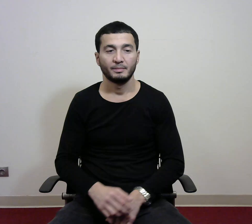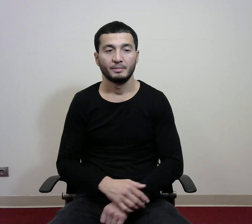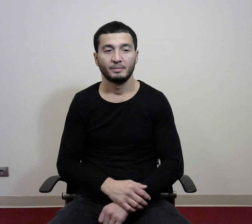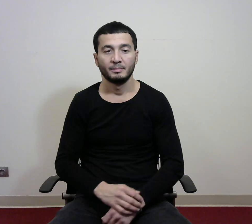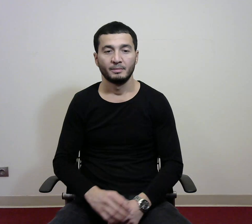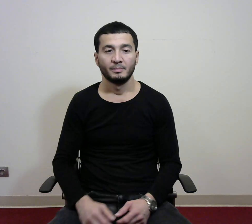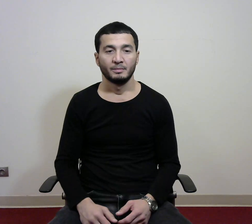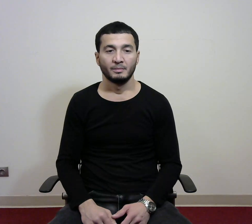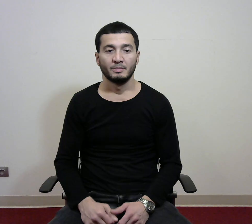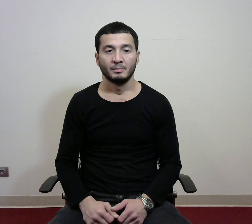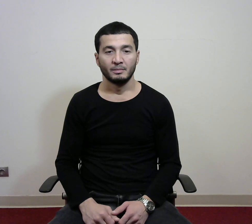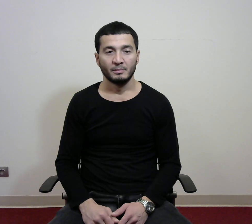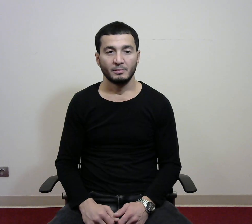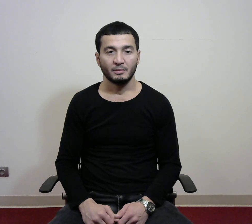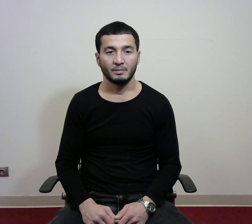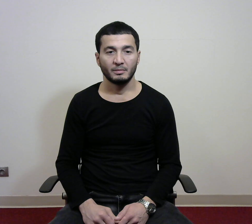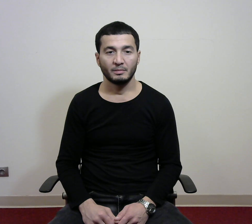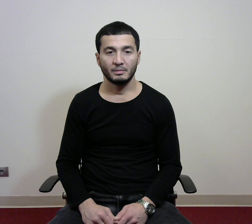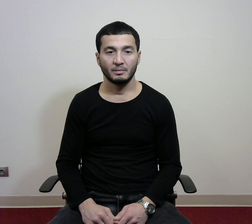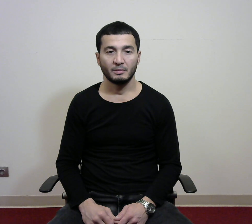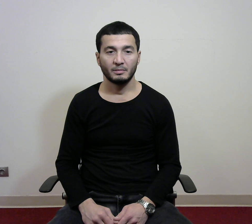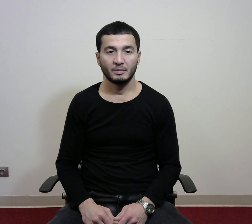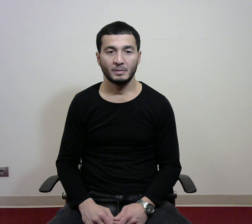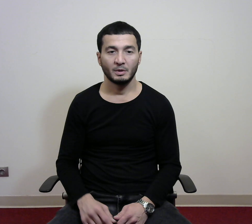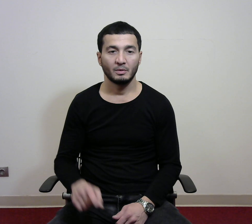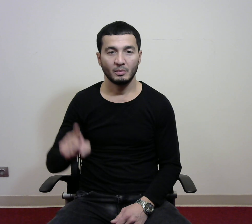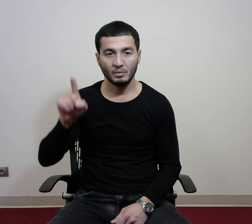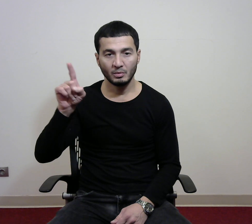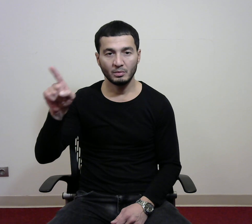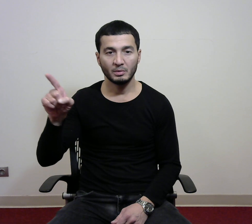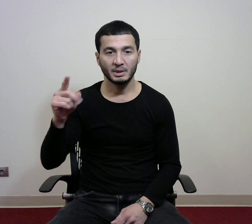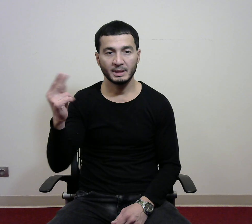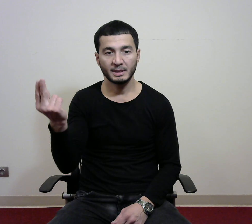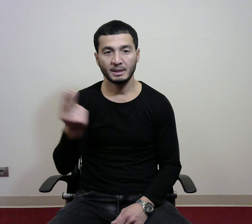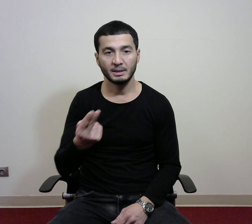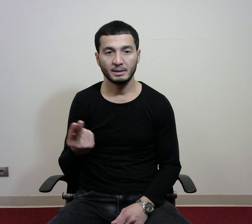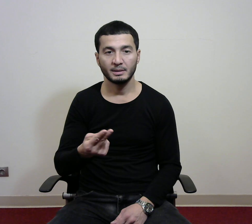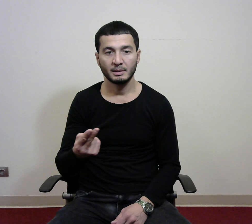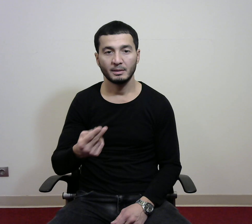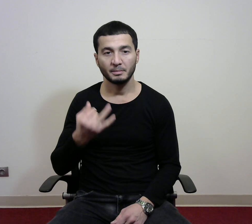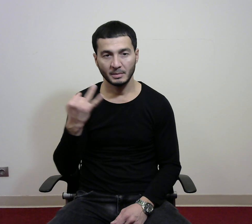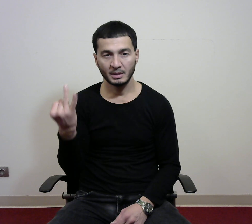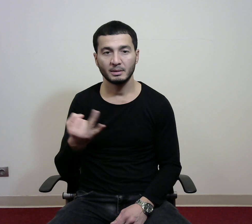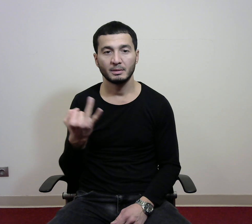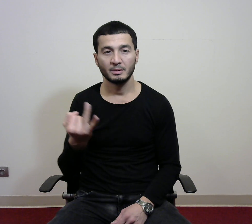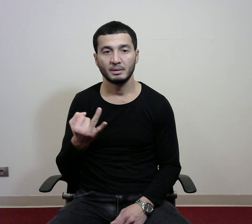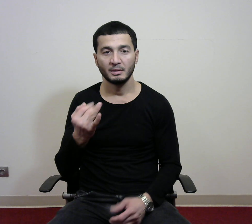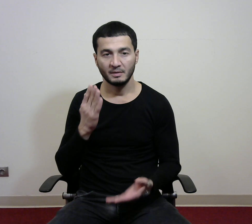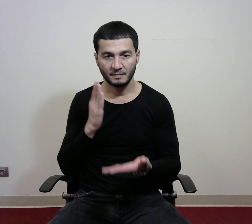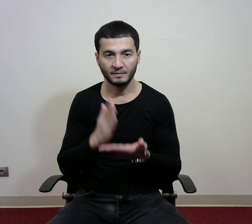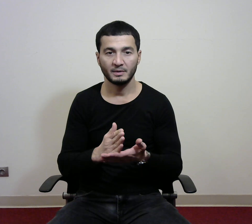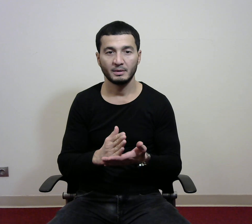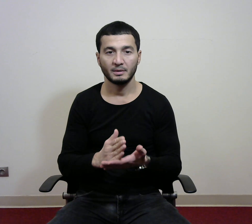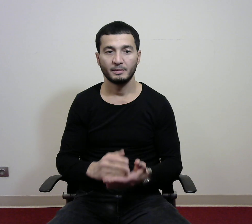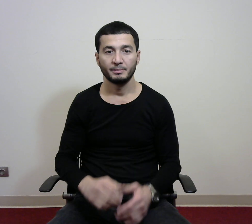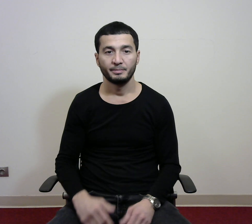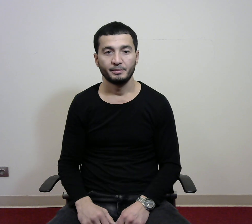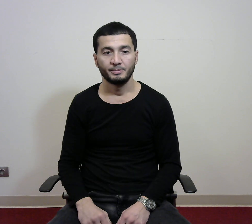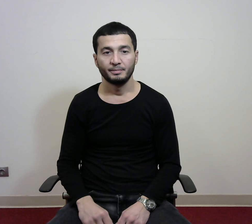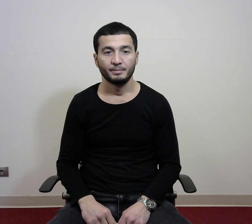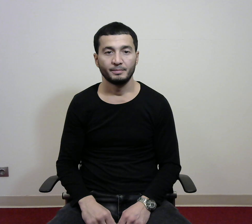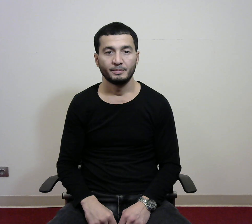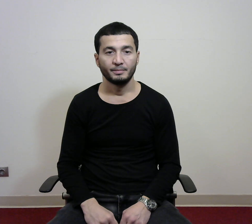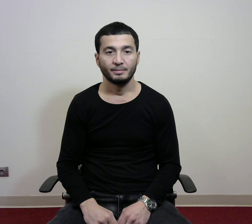Onun rəsmə marağı var